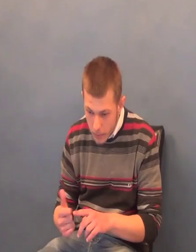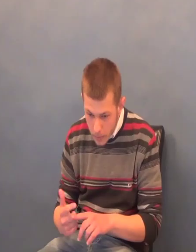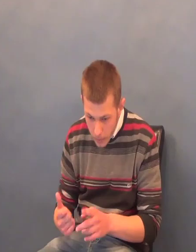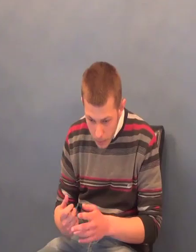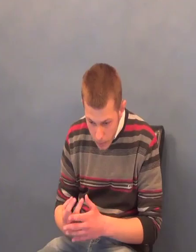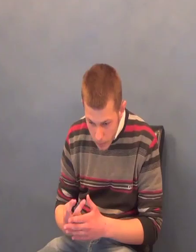Dwudziesty pierwszy lutego.